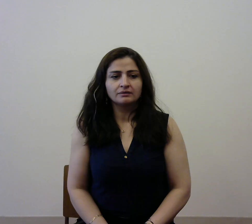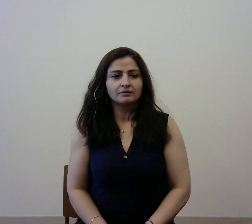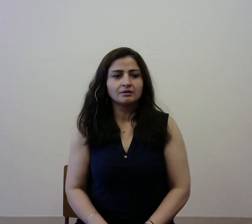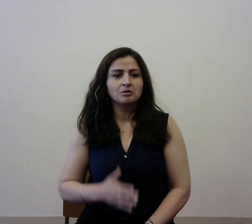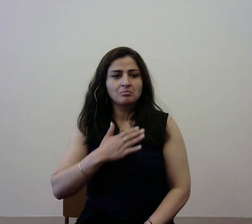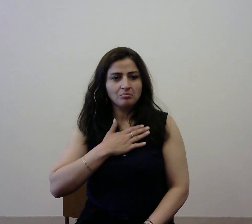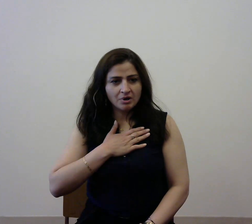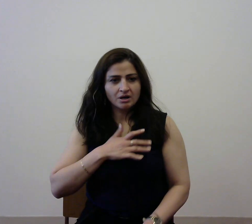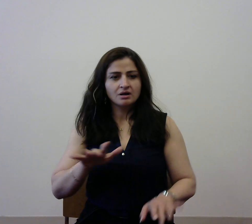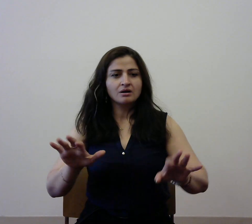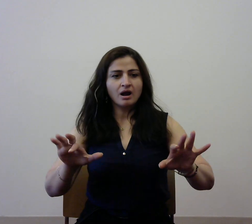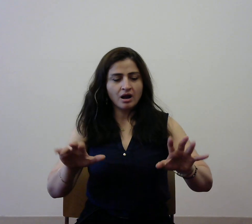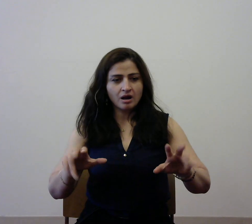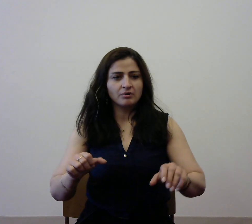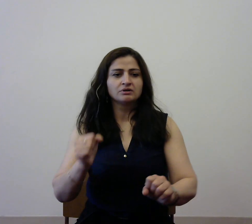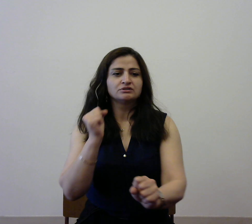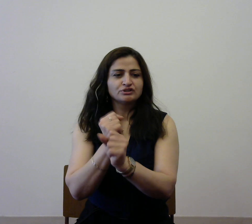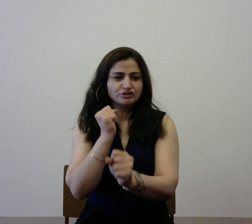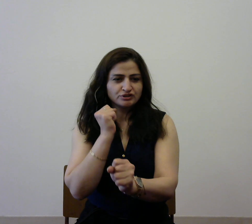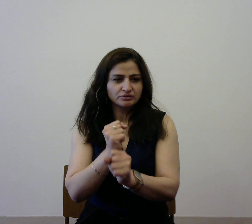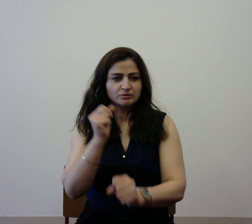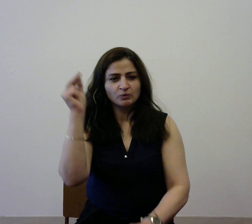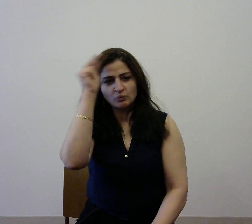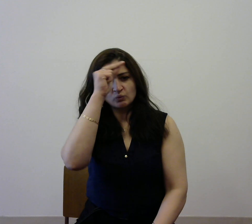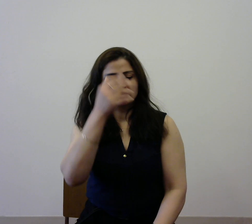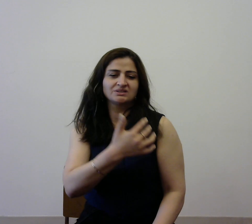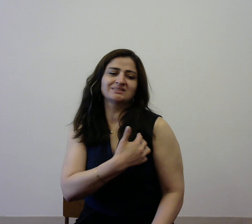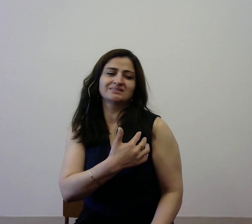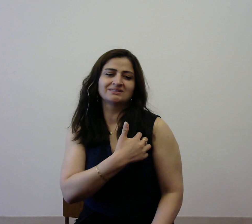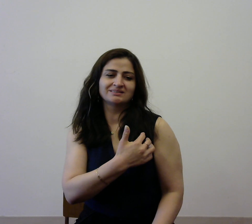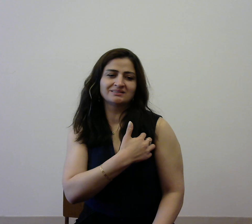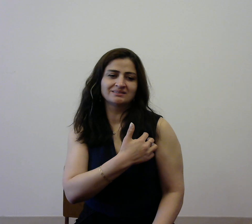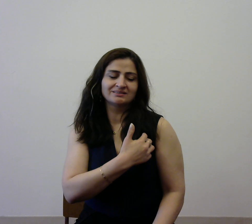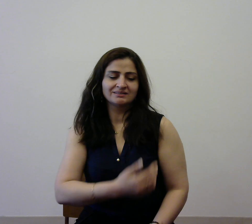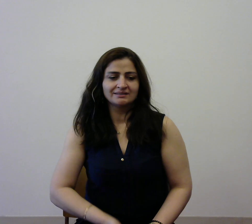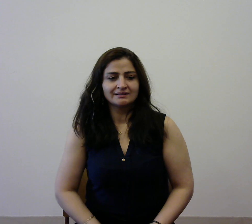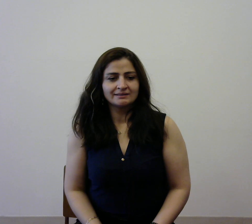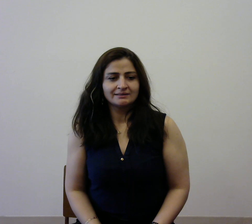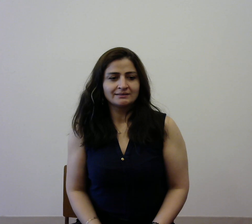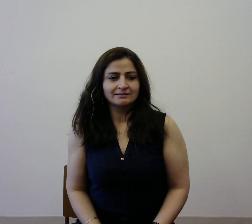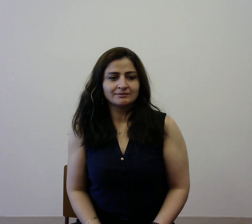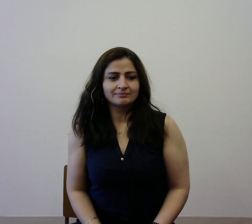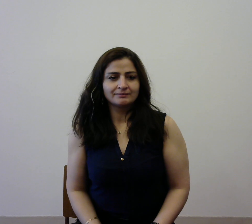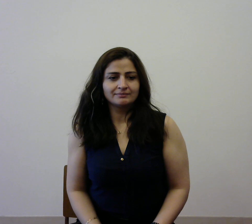Mən kompüterdə işləməyi öyrənmək istəyirəm